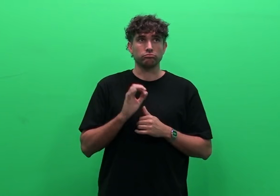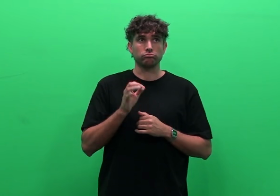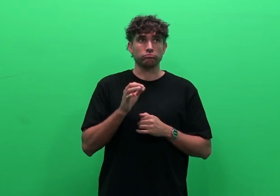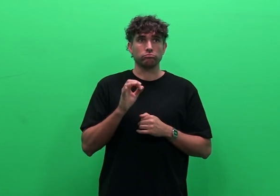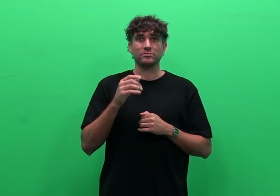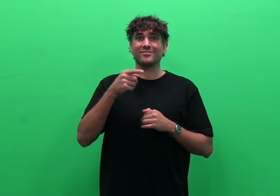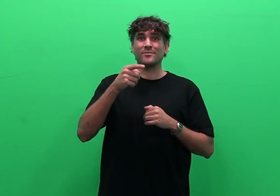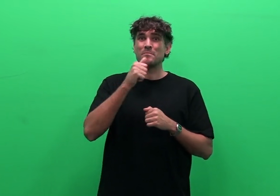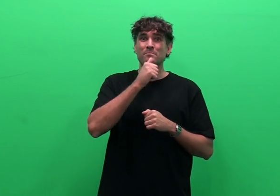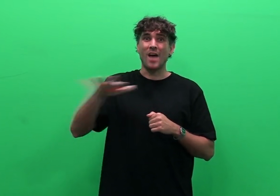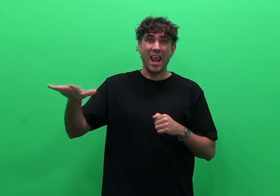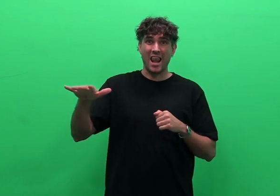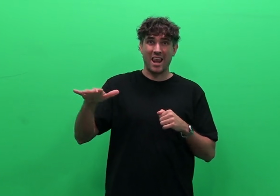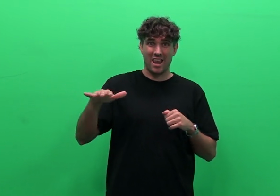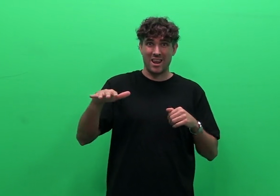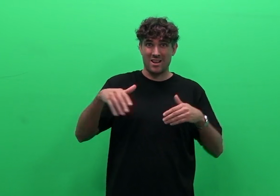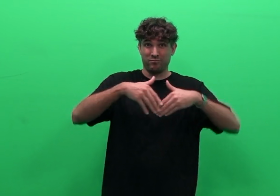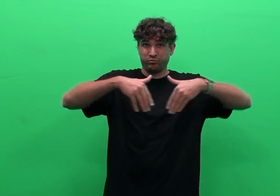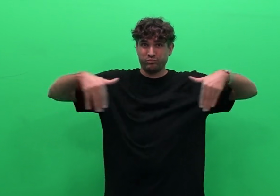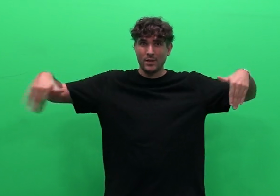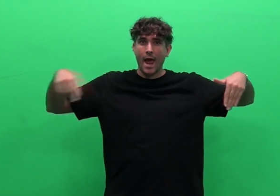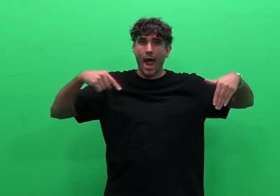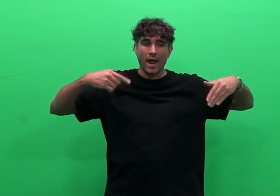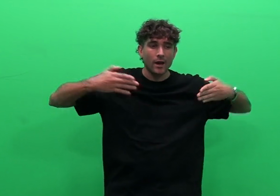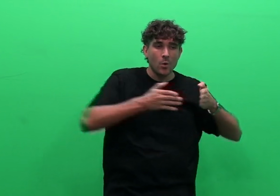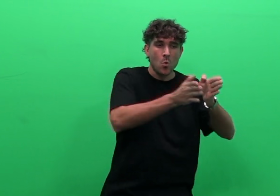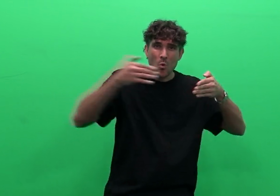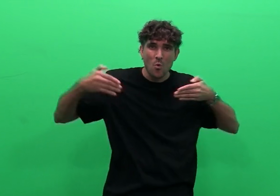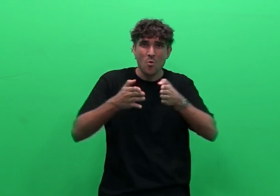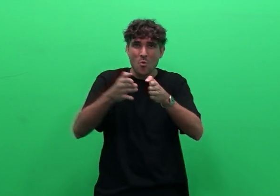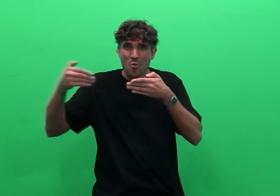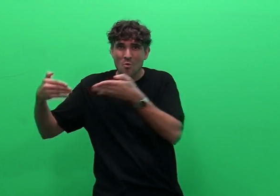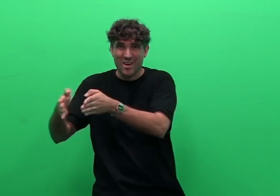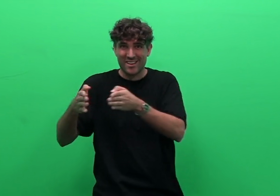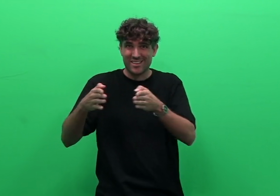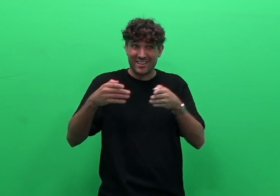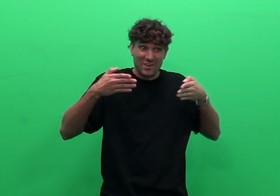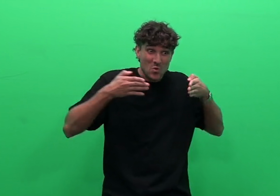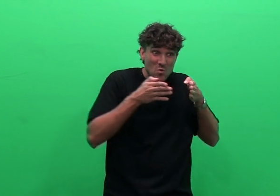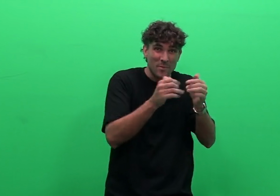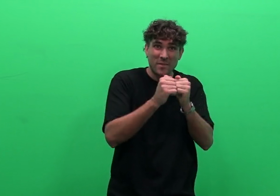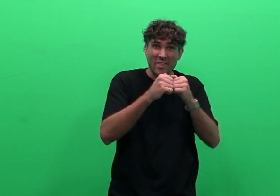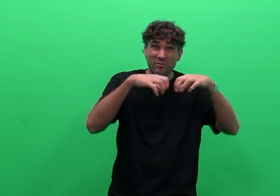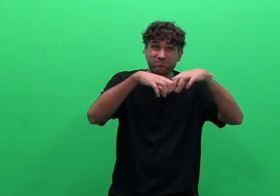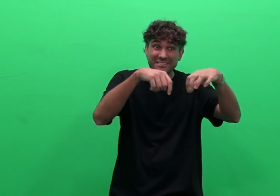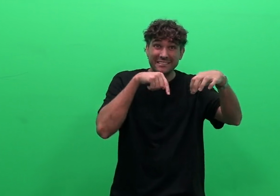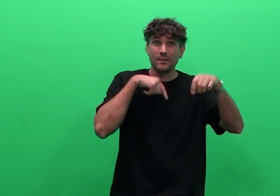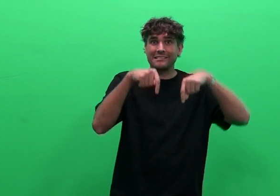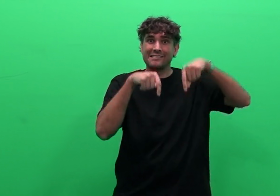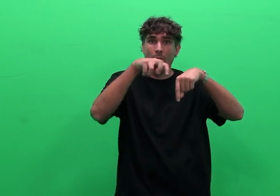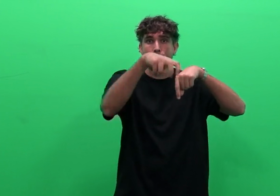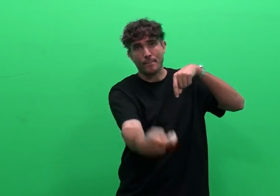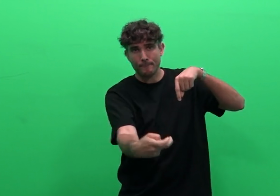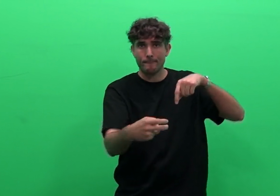Sí, al mar, a la costa, hi ha espigons amb roques. Quan caminava per allà vaig trepitjar malament i vaig caure.